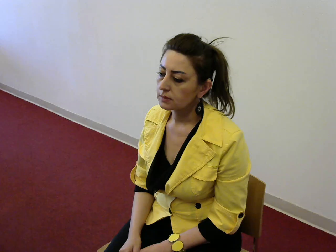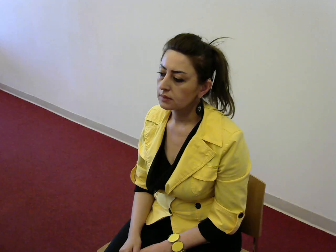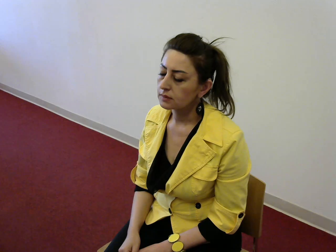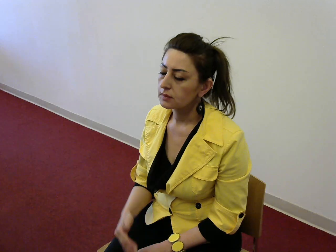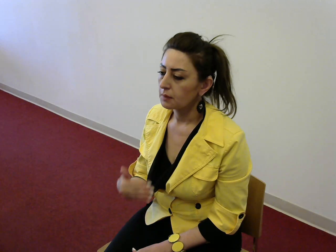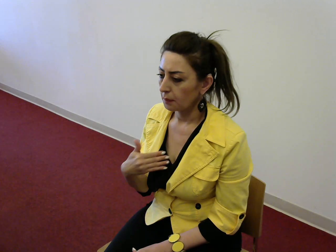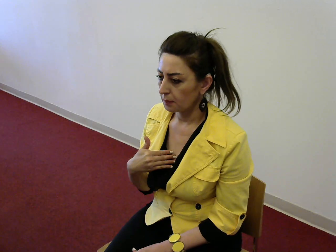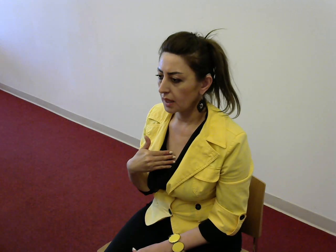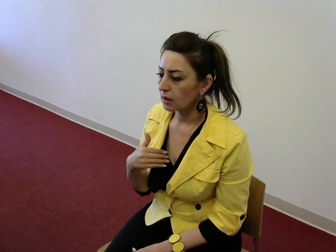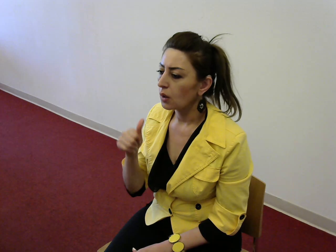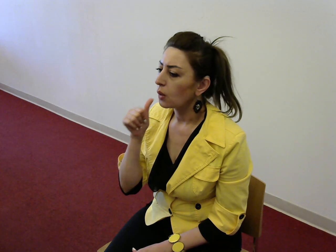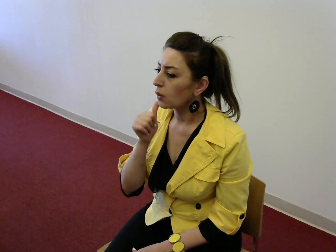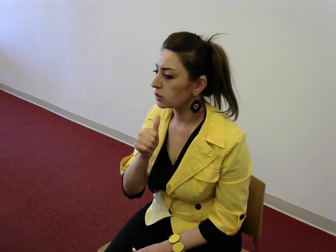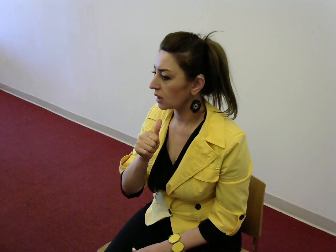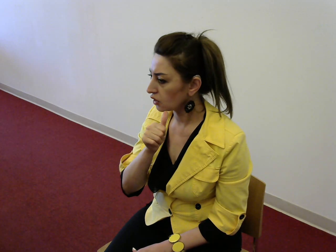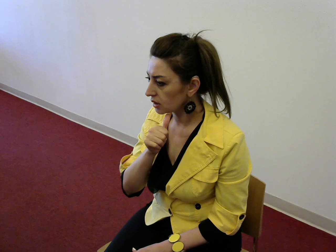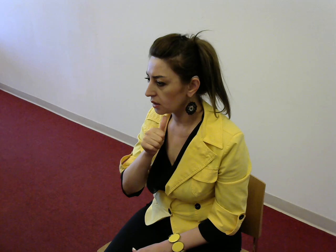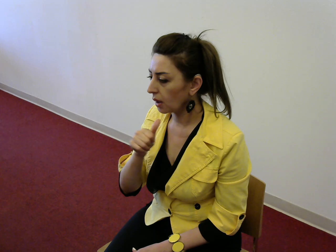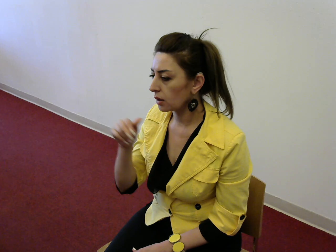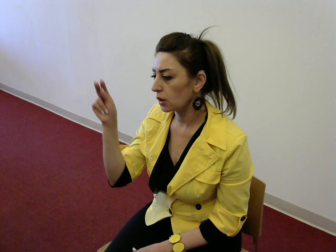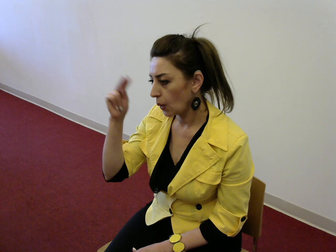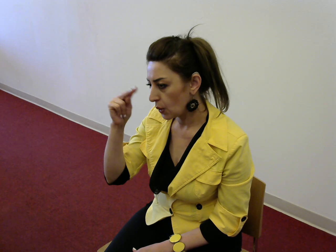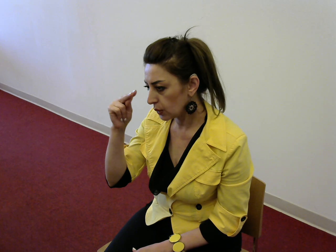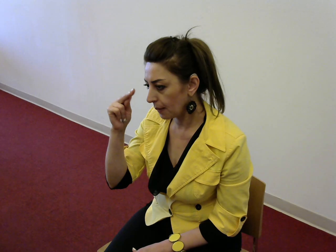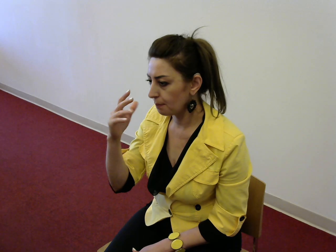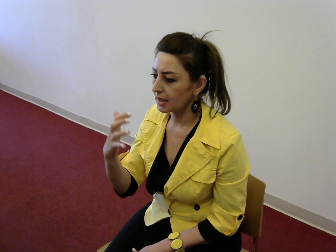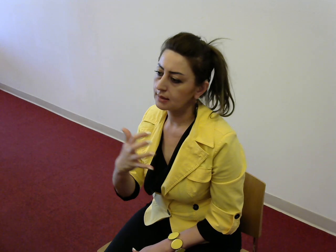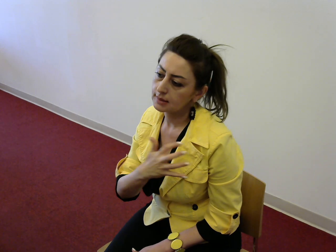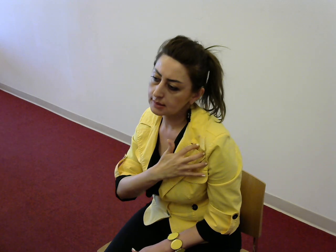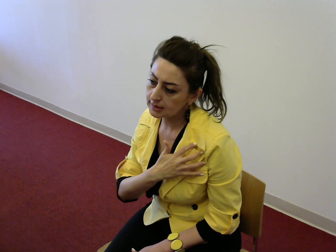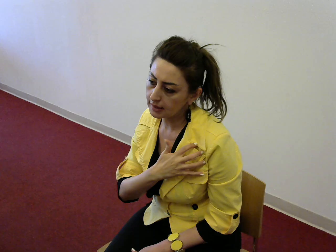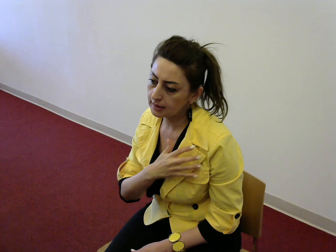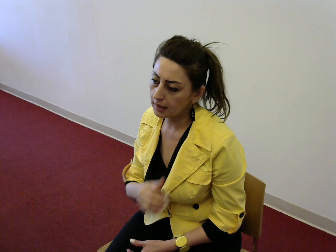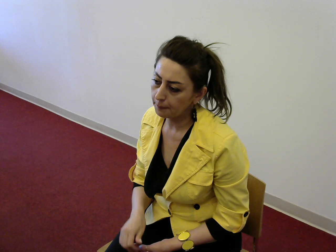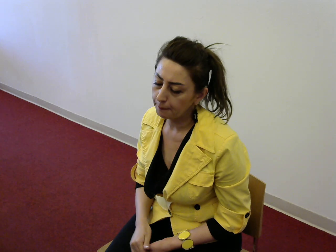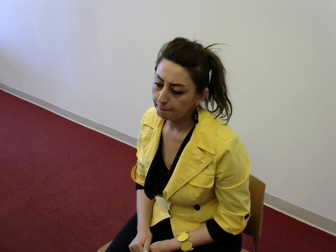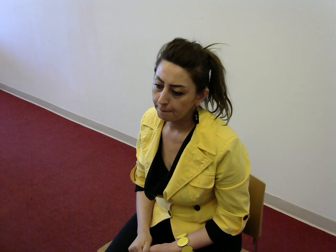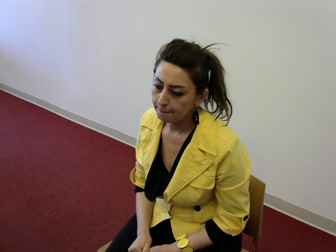Mən kodlaşdırma öyrənmək istəyirəm